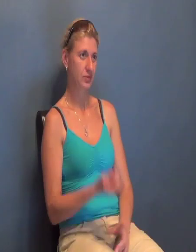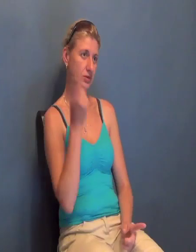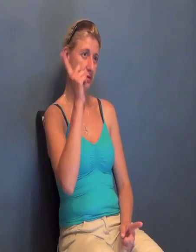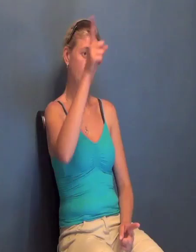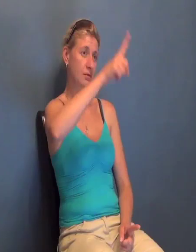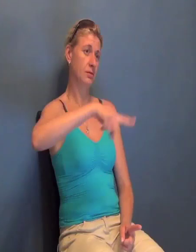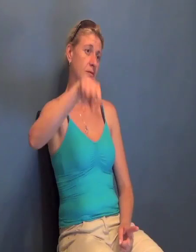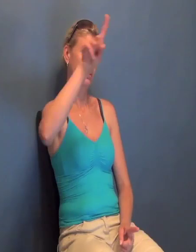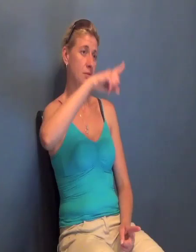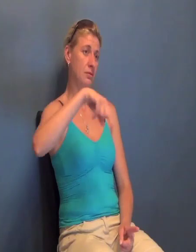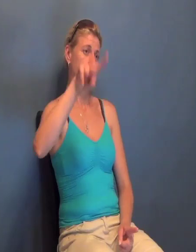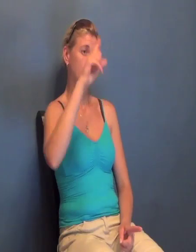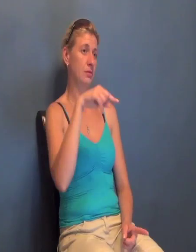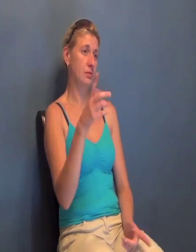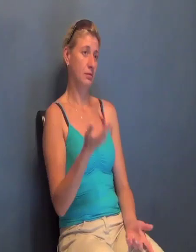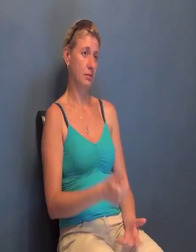Znak okrągły to zakaz.